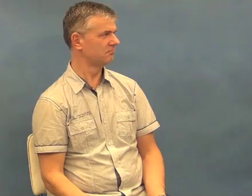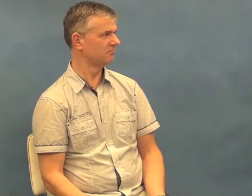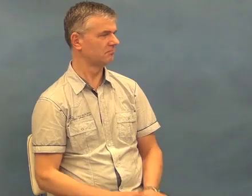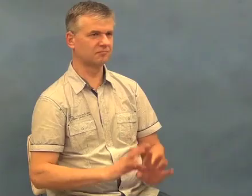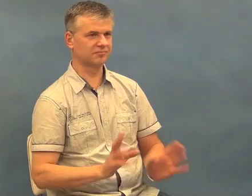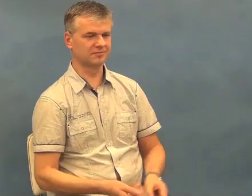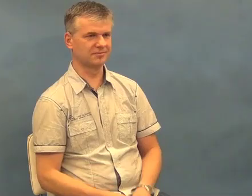Wszystko.